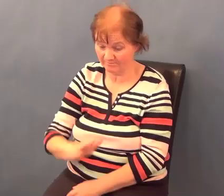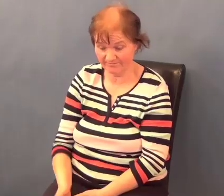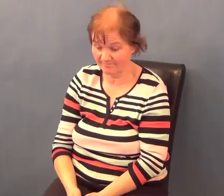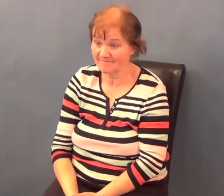Nie.